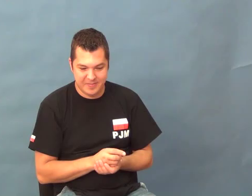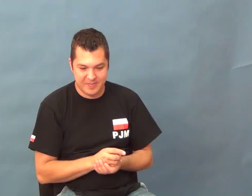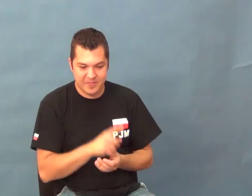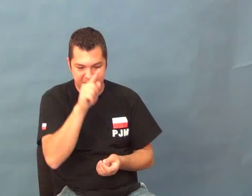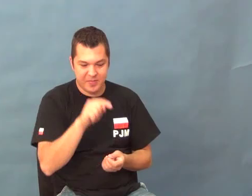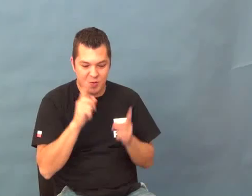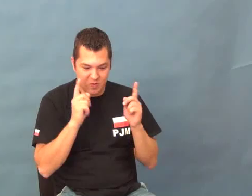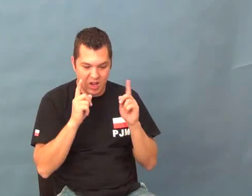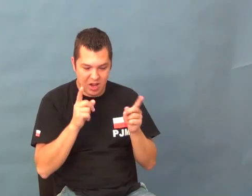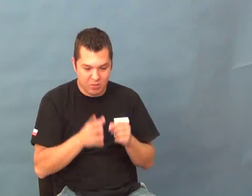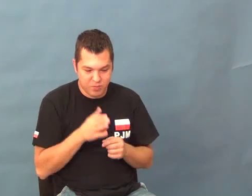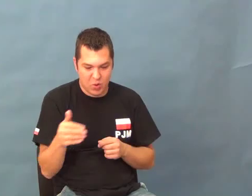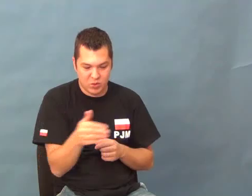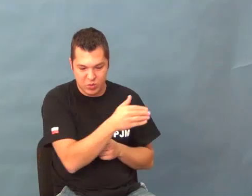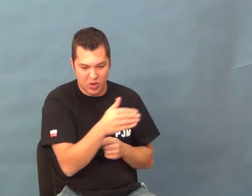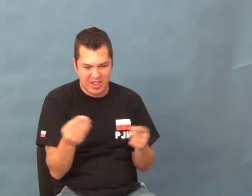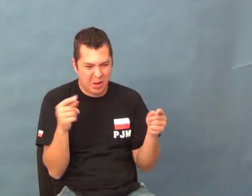Znak z wykrzyknikiem mówi, że pociąg nadjeżdża, to nie pasuje.